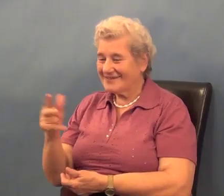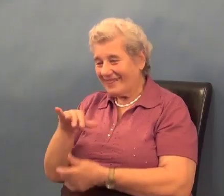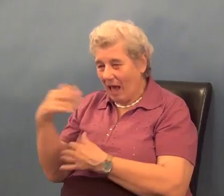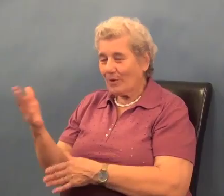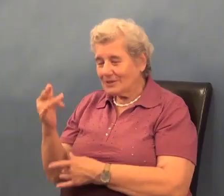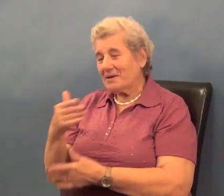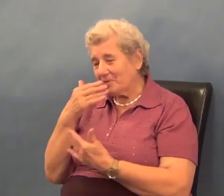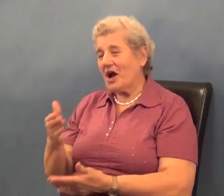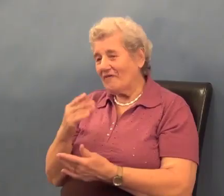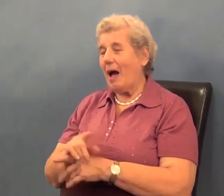Dał im i podziękował.